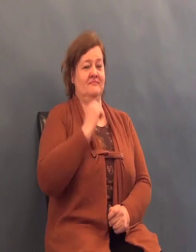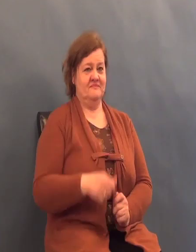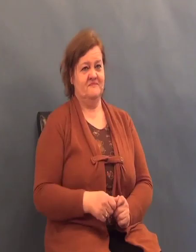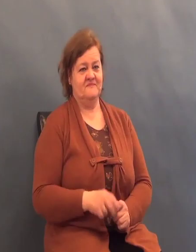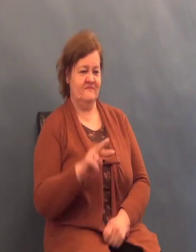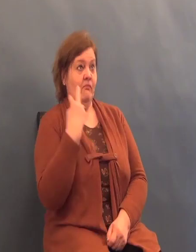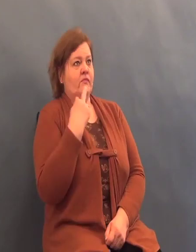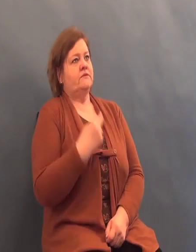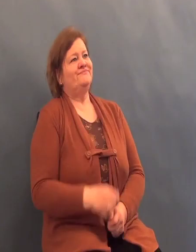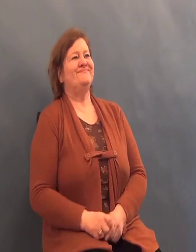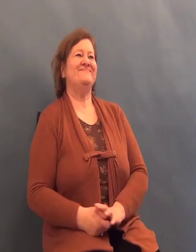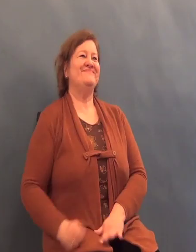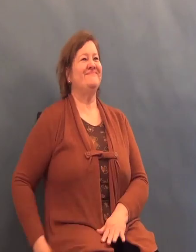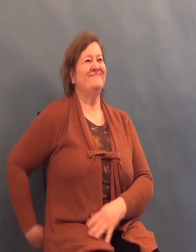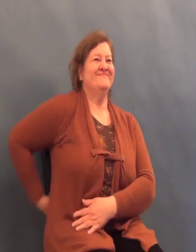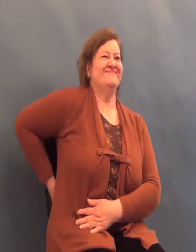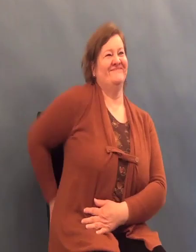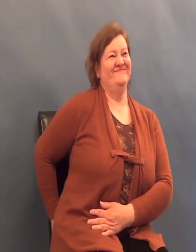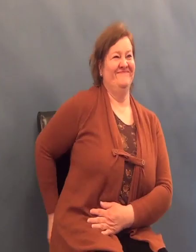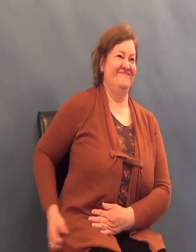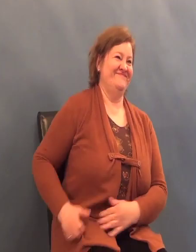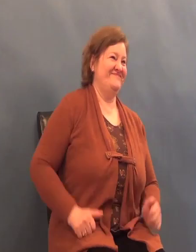Odwraca się i jest zmieszany, chowa gips do kieszeni.